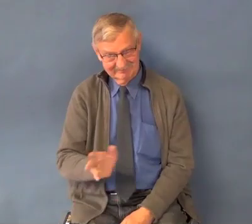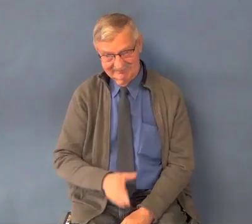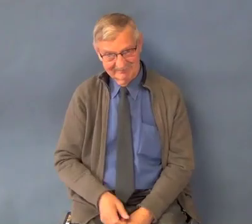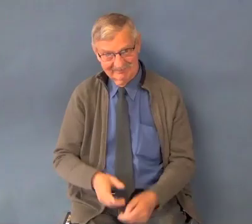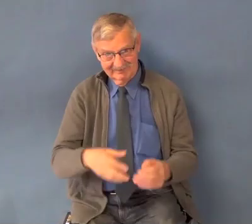Nie.